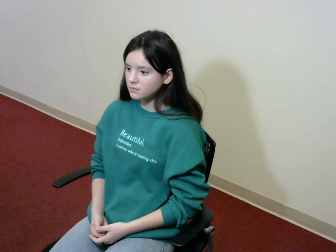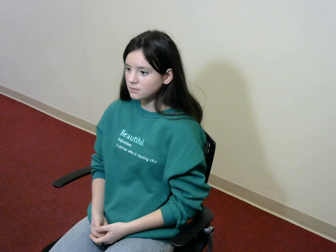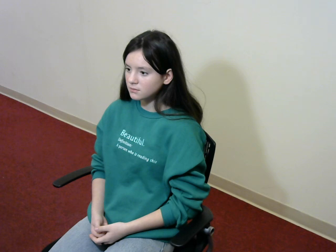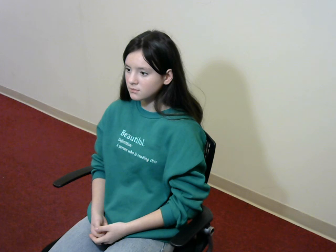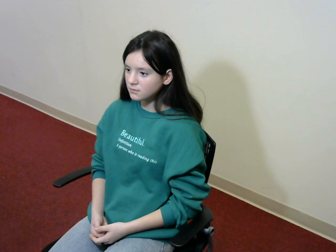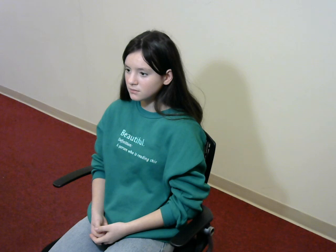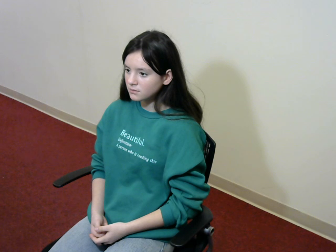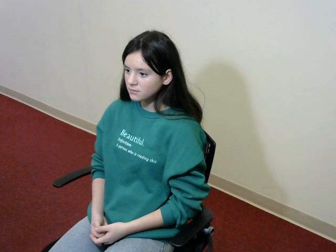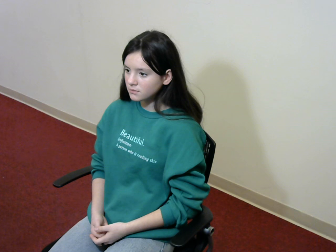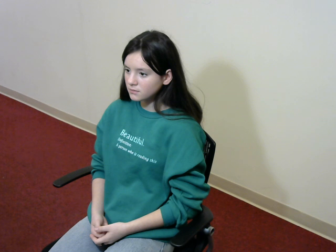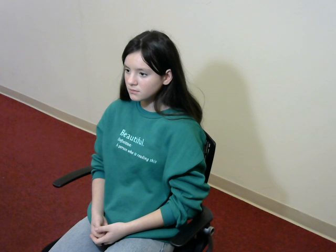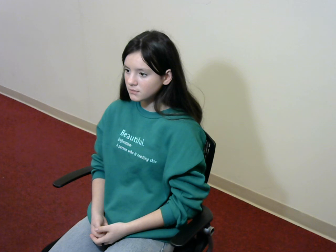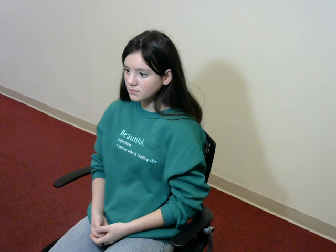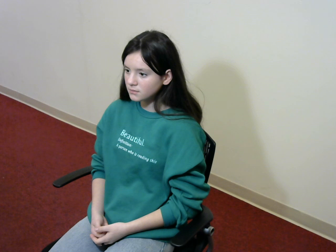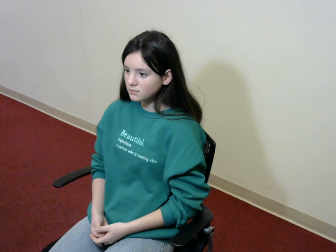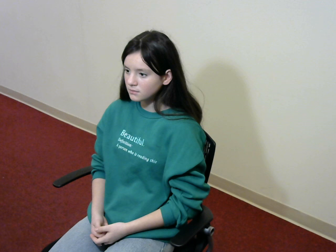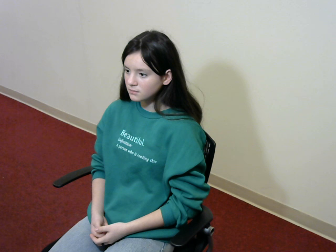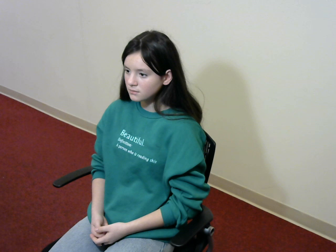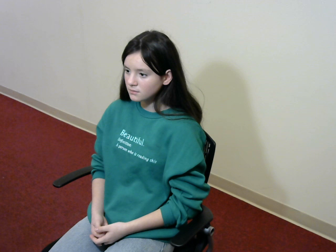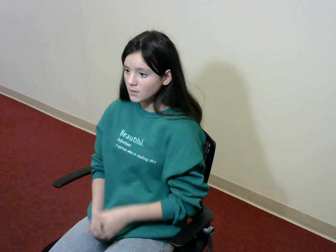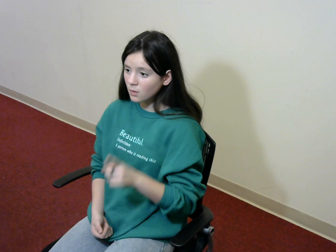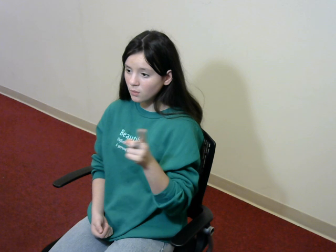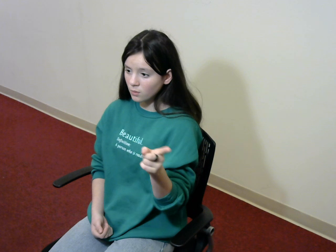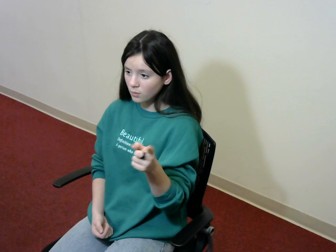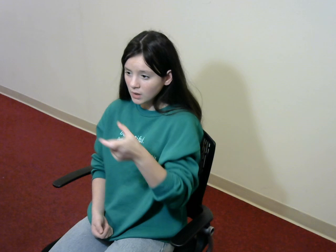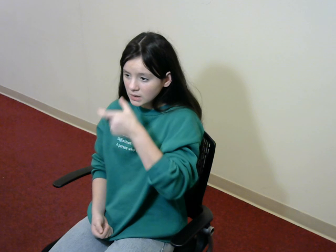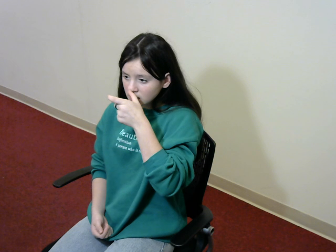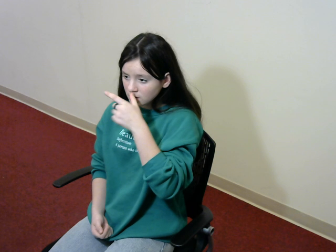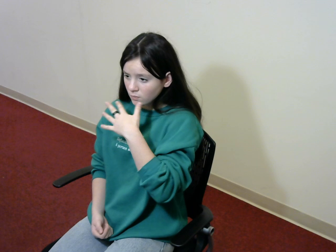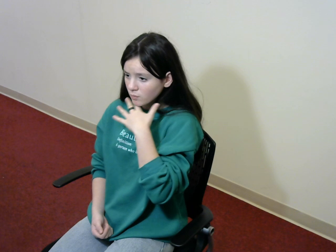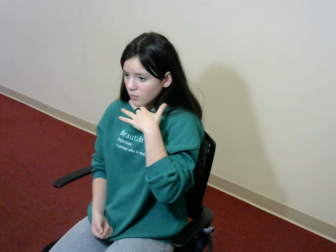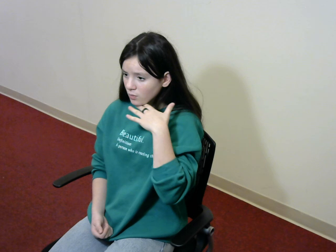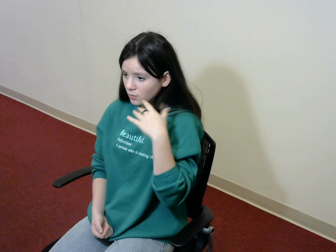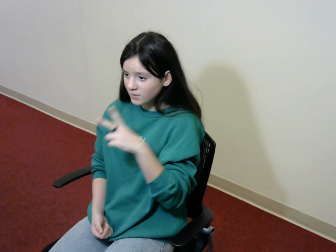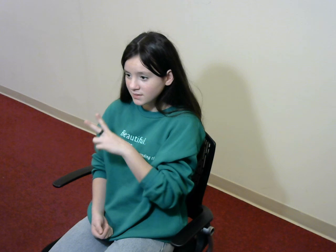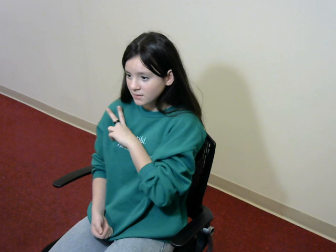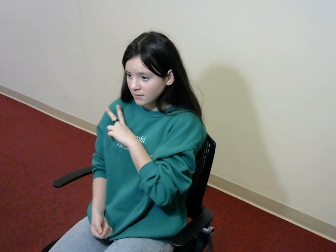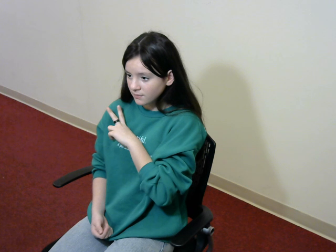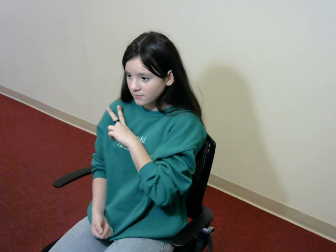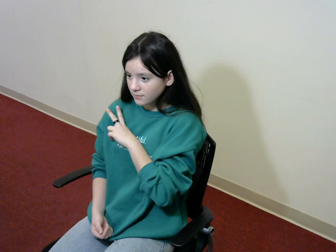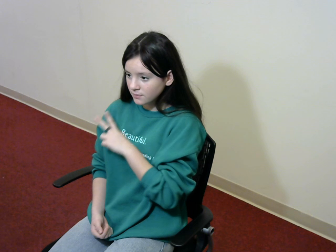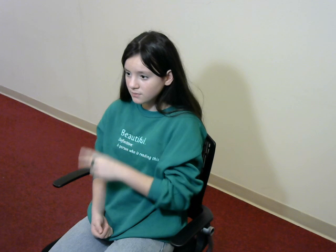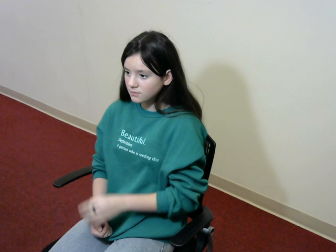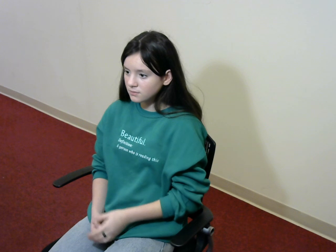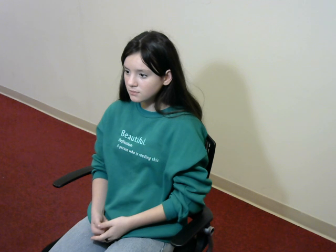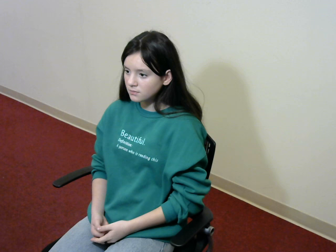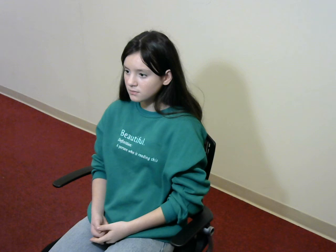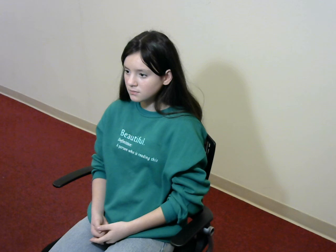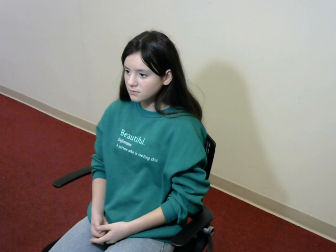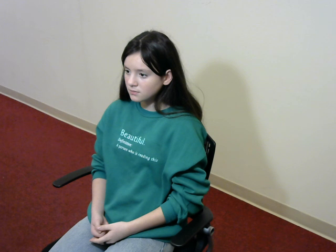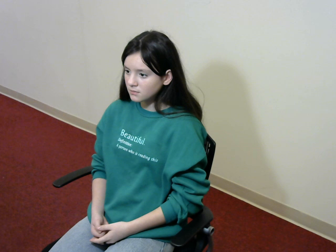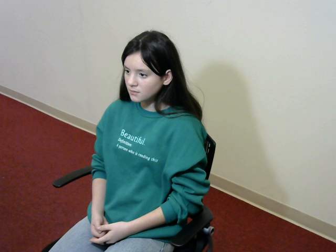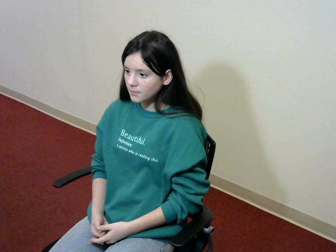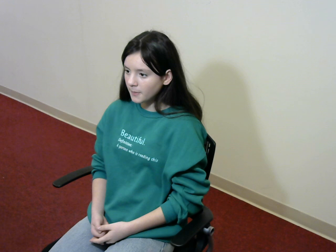O itləri çox sevir